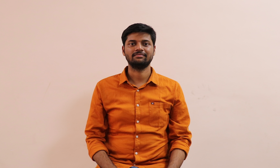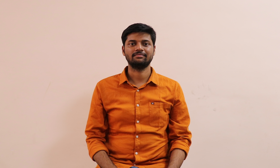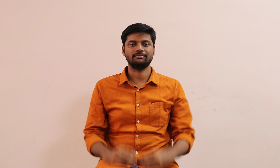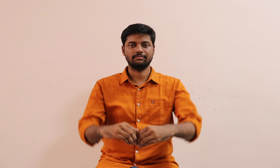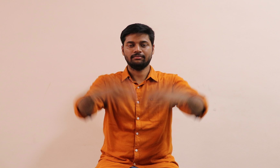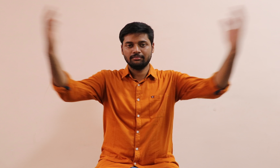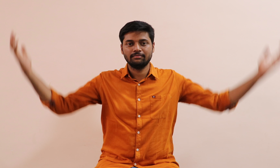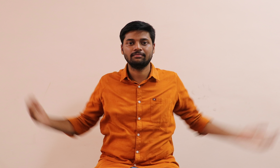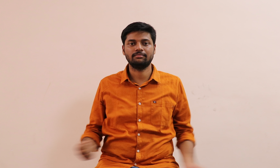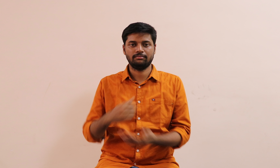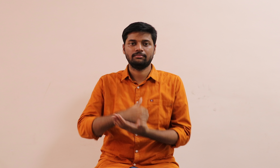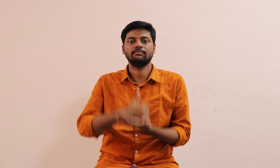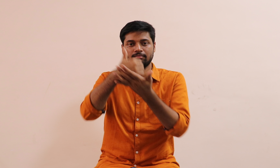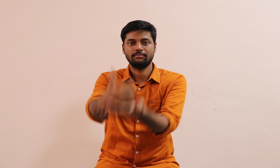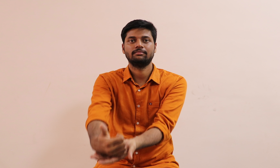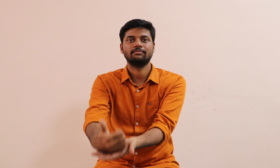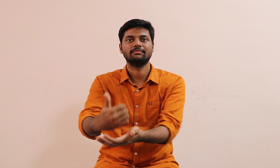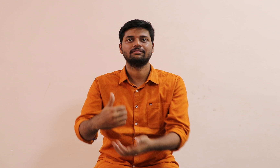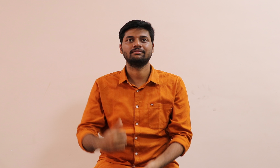we are all with you